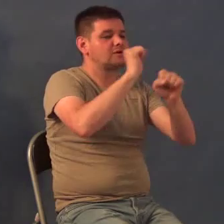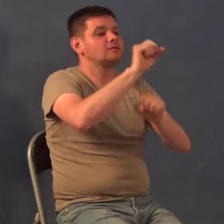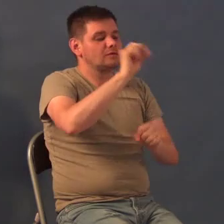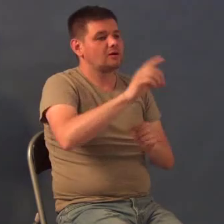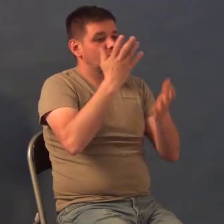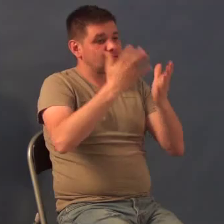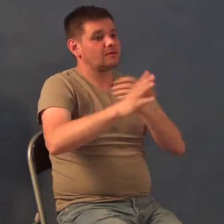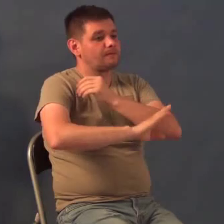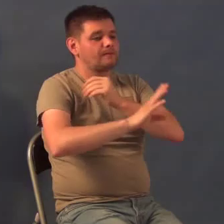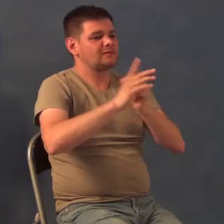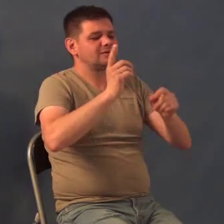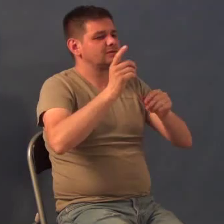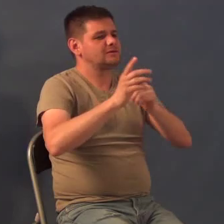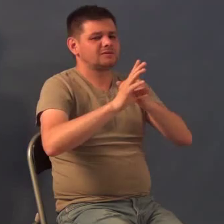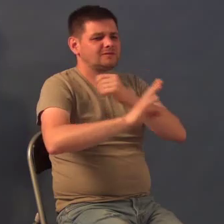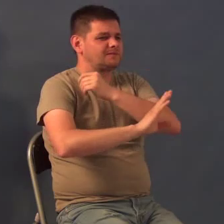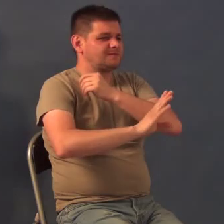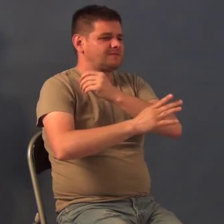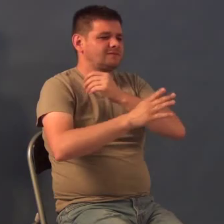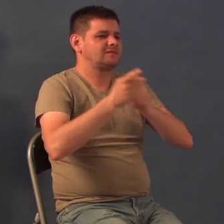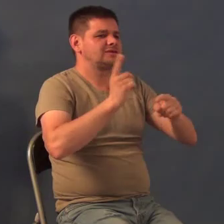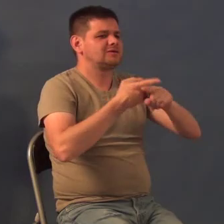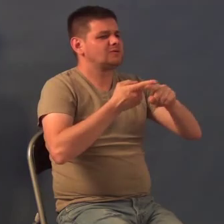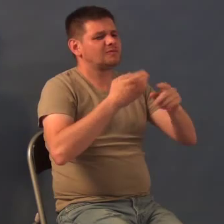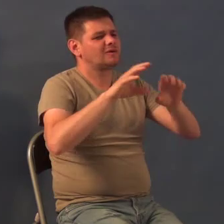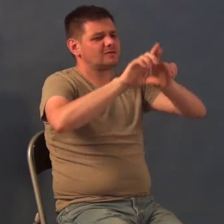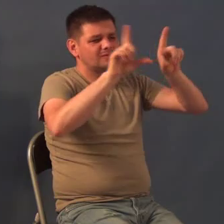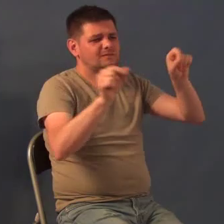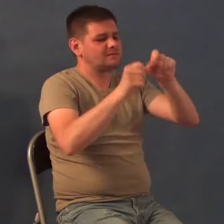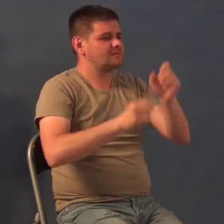Chcą rozwalić drzwi drewnianym jakby nożem, toporkiem...